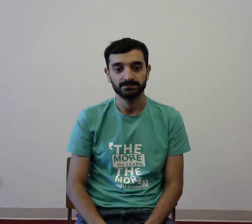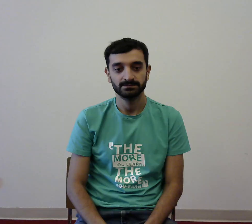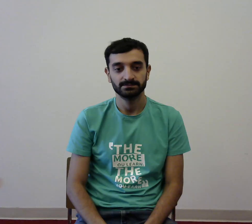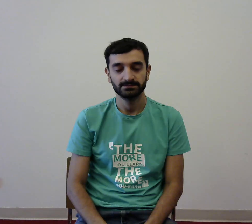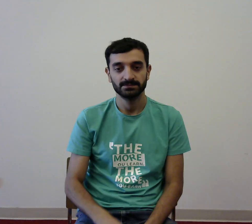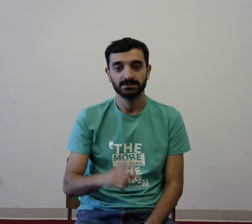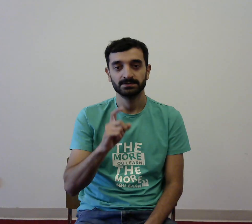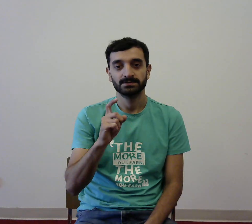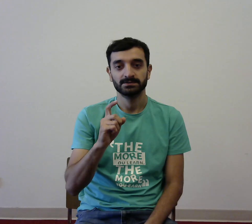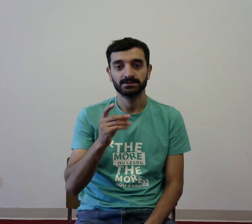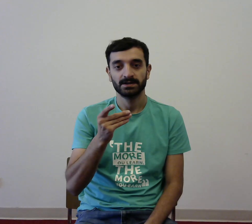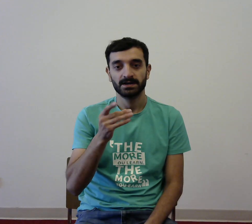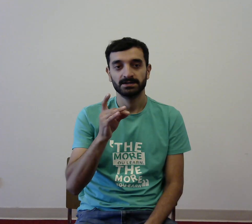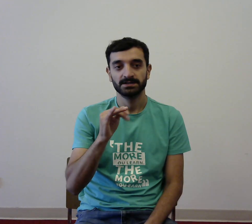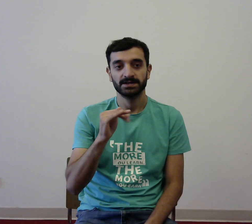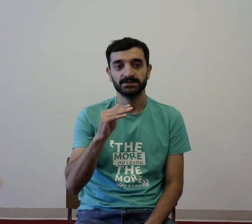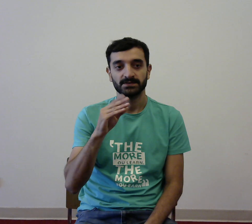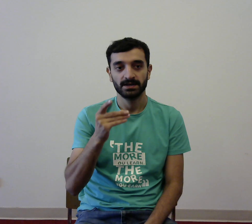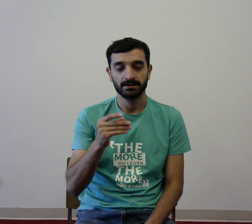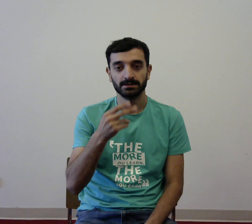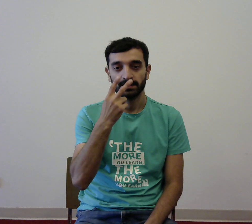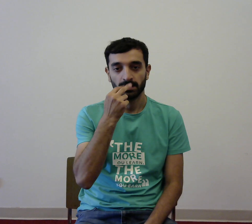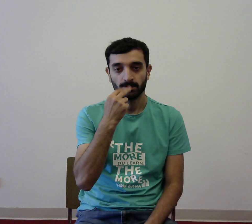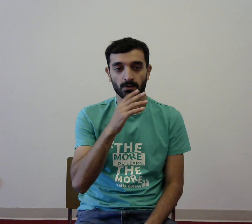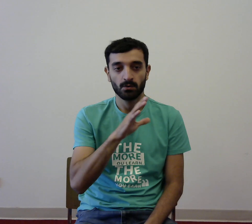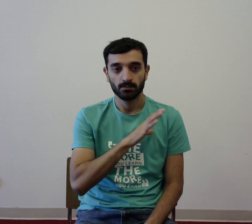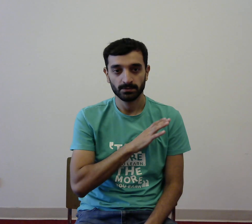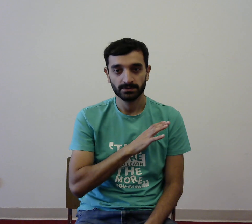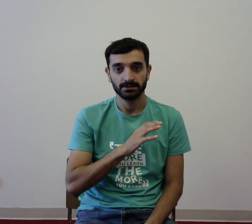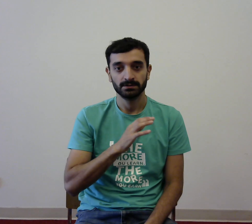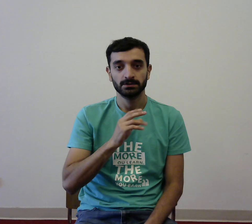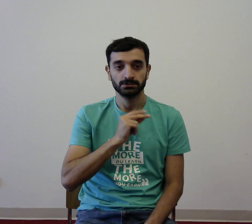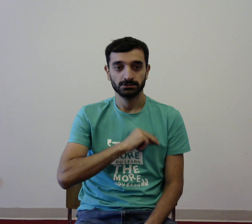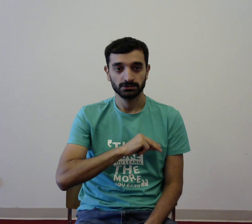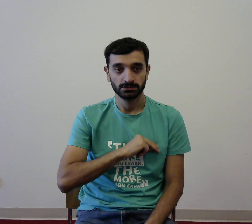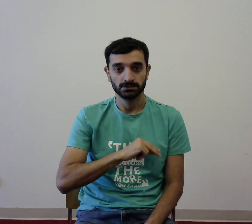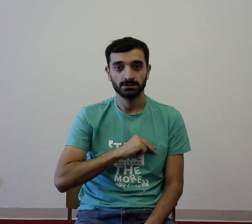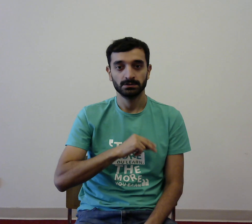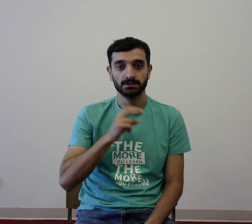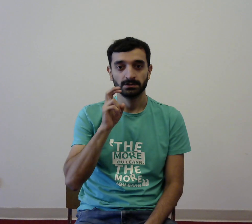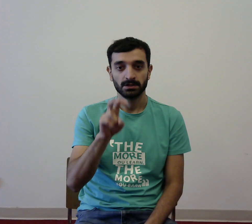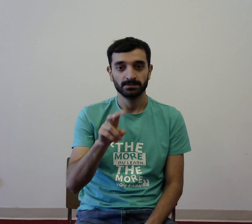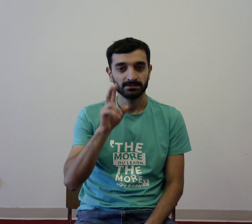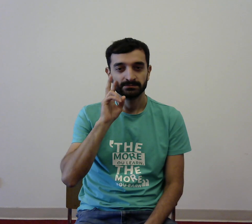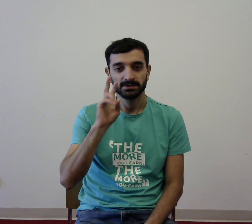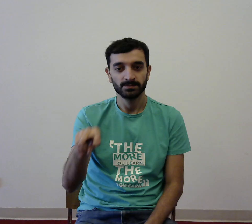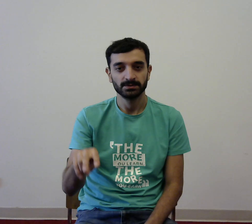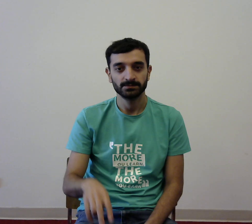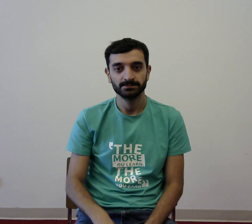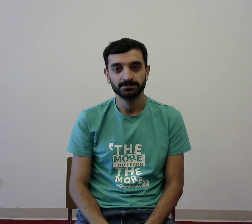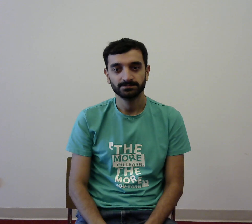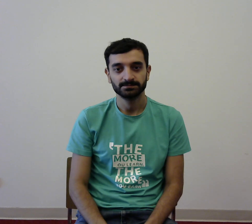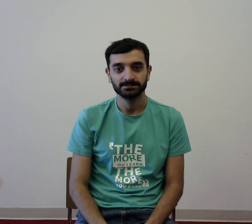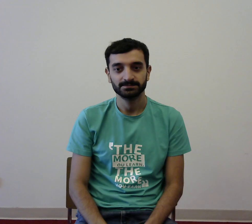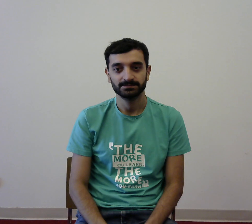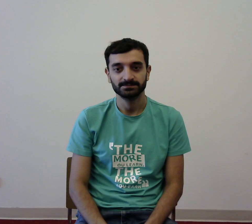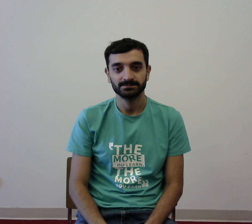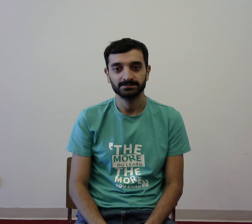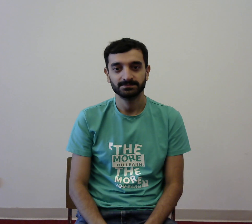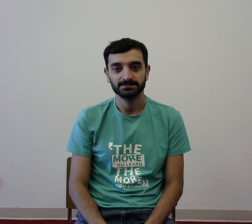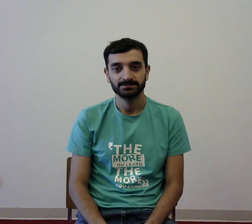Zərifə qrip olub, işə gələ bilmir